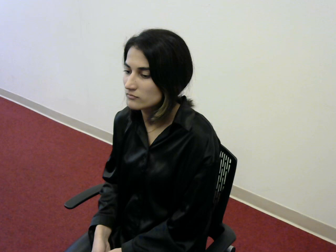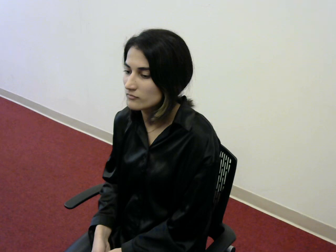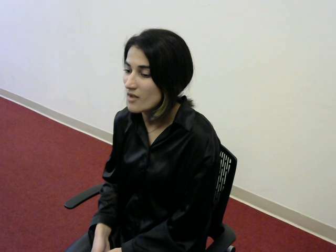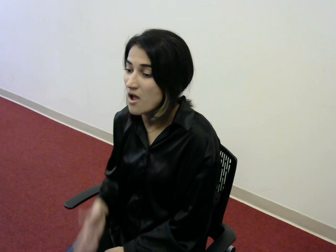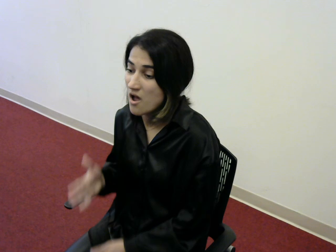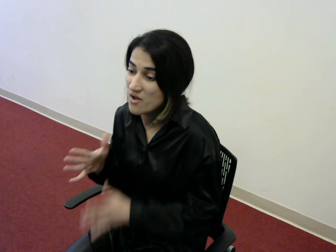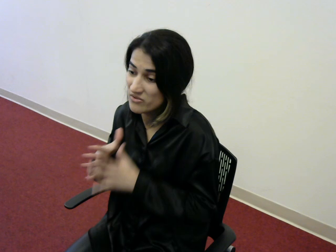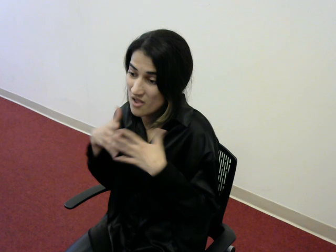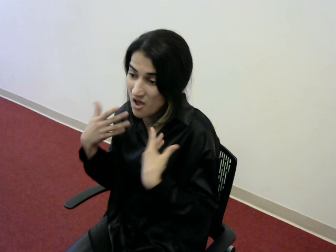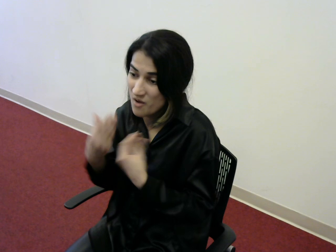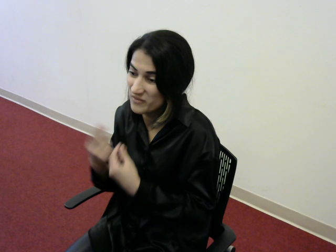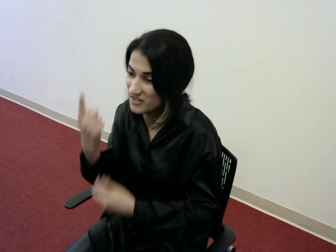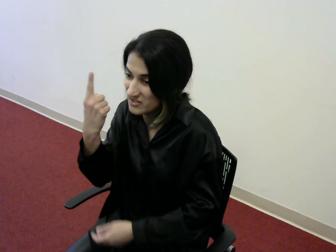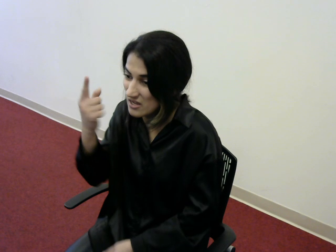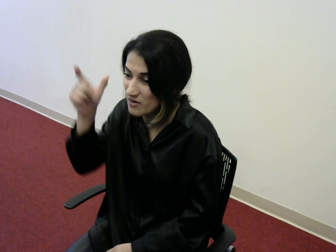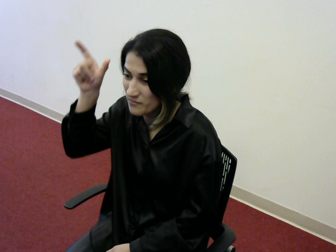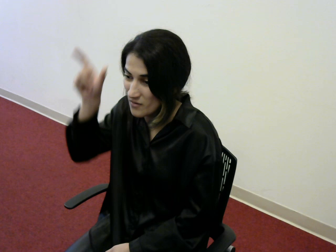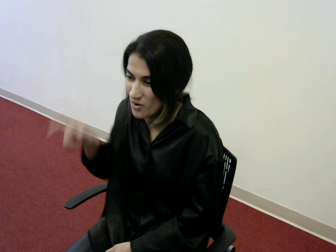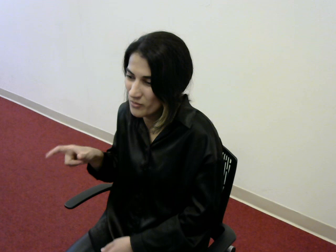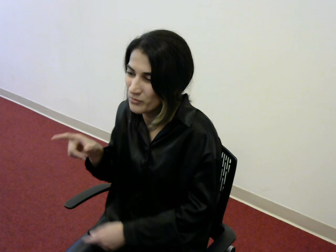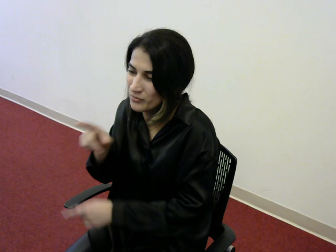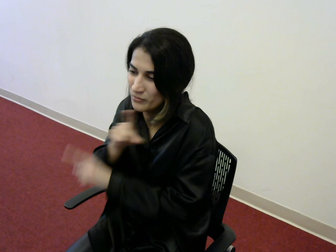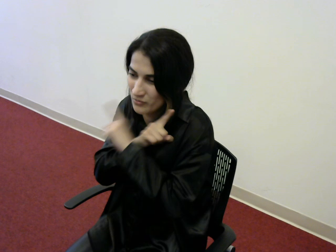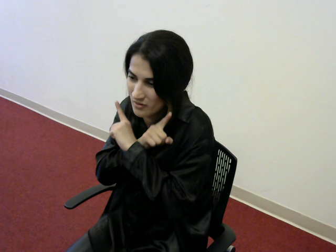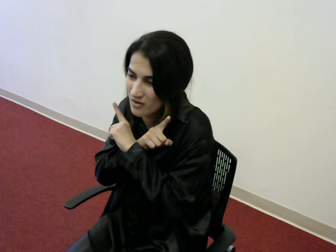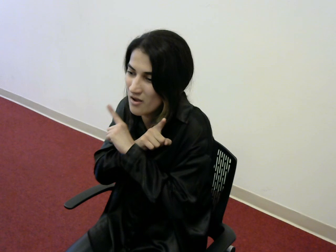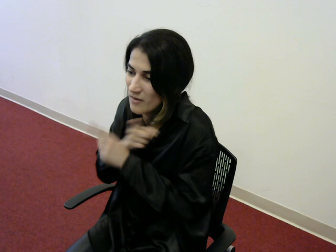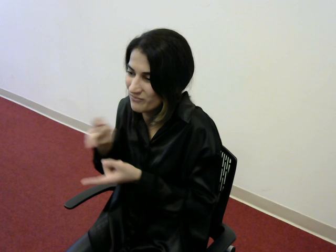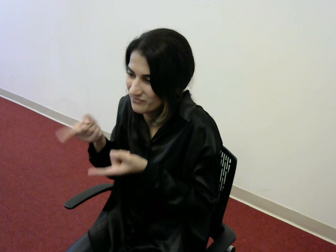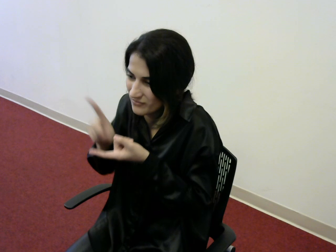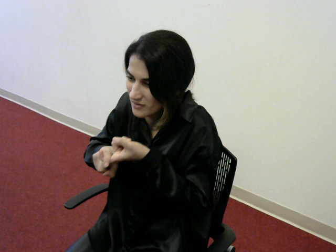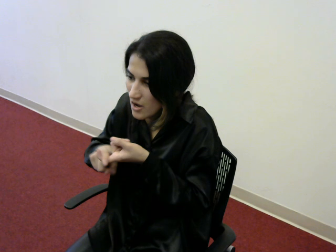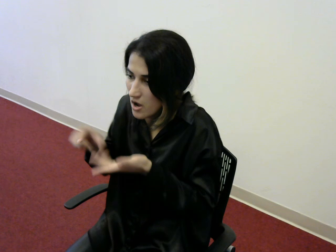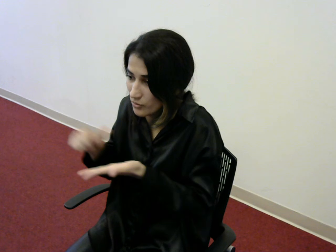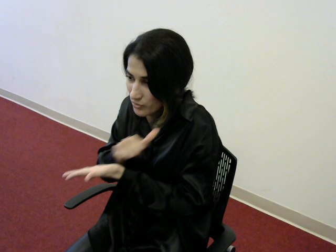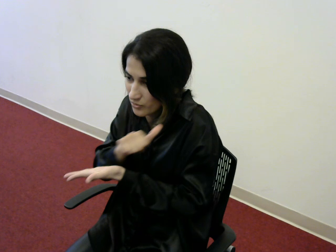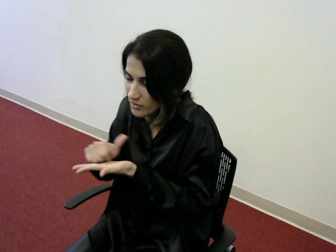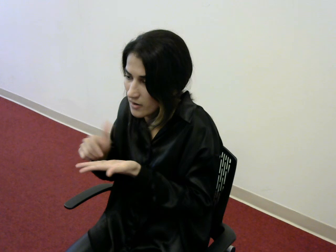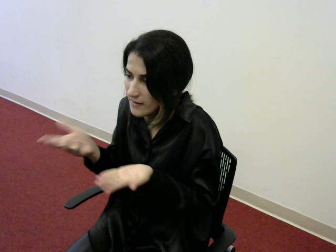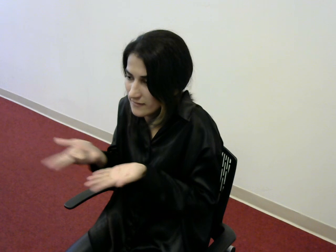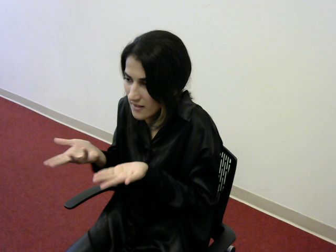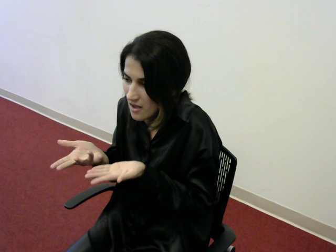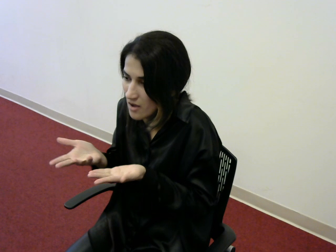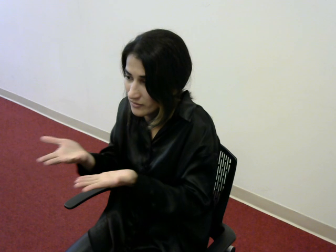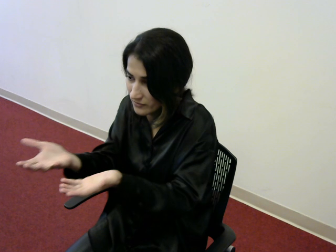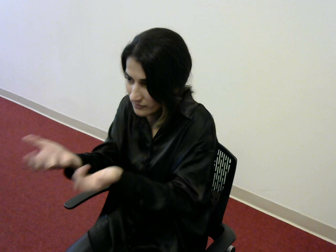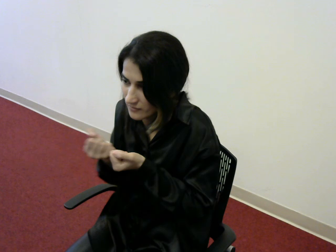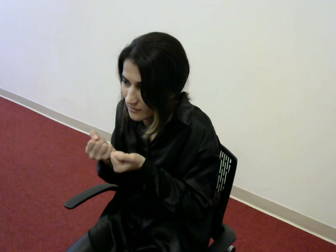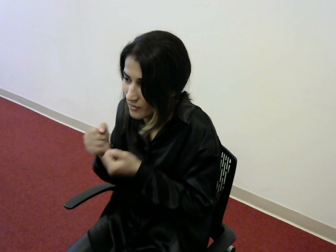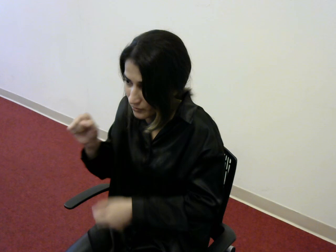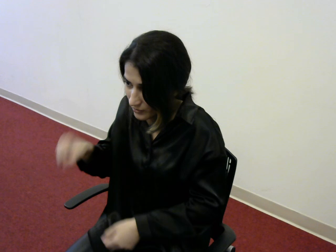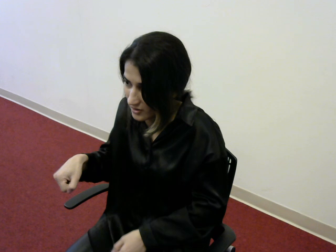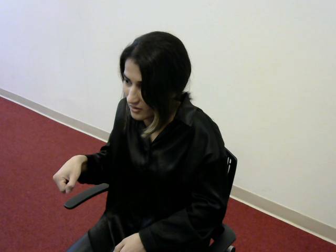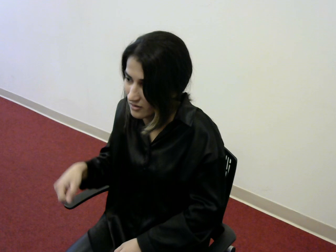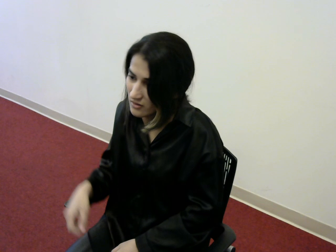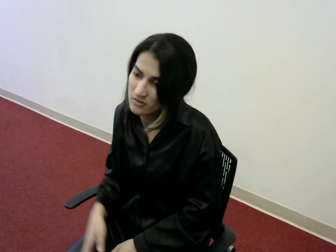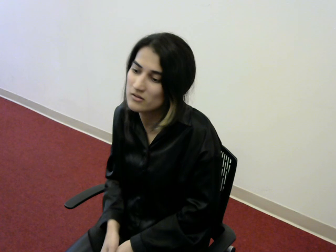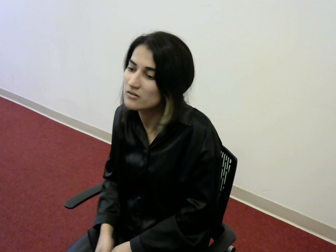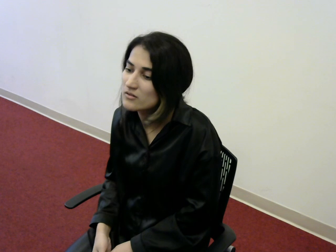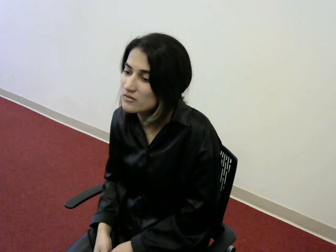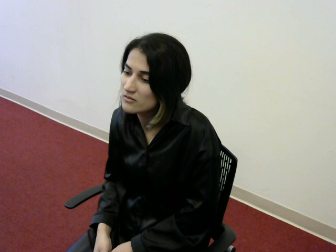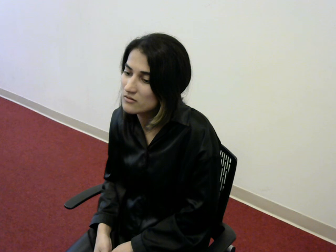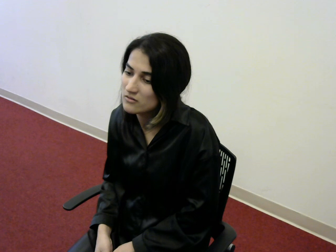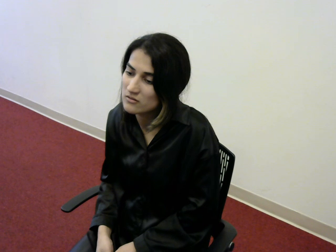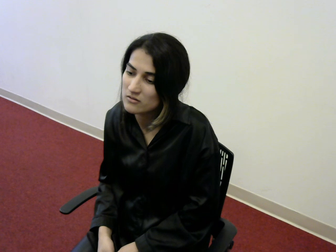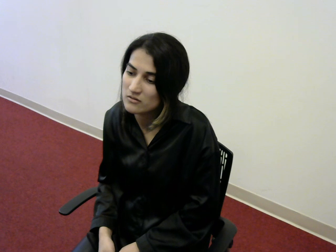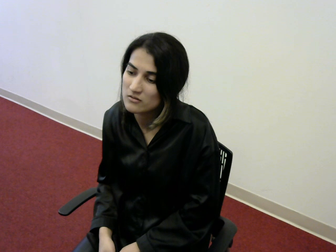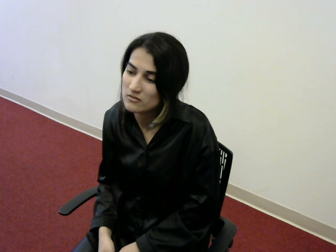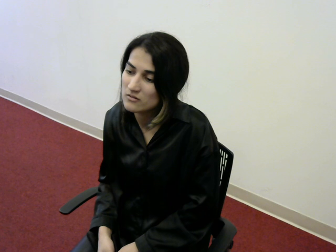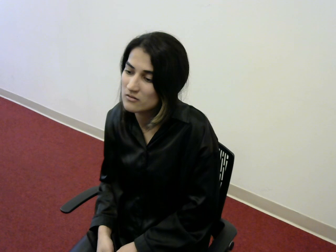Ailədən bir şəxsin ölməsi ilə bağlı sənəd necə almaq olar?